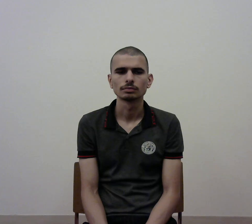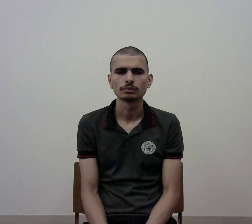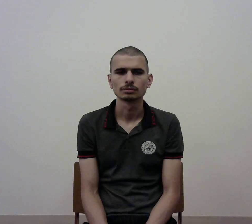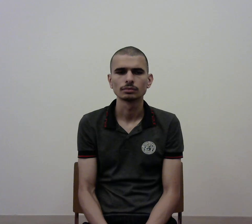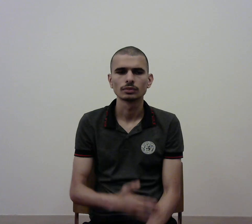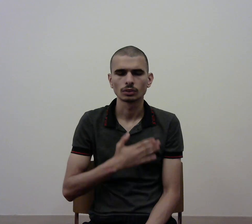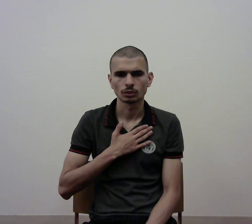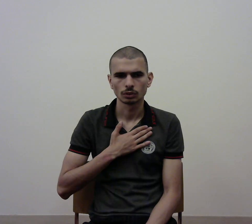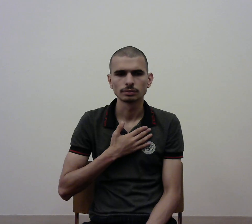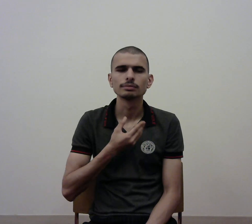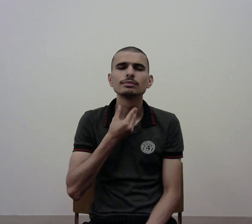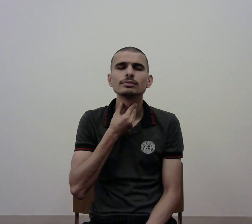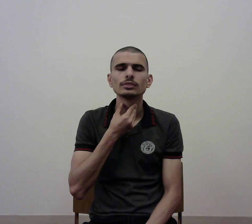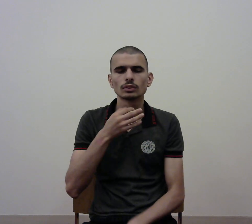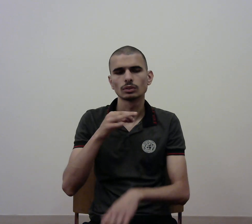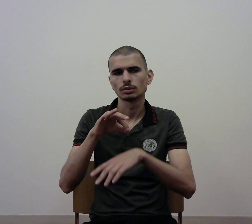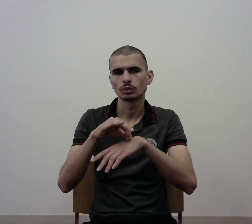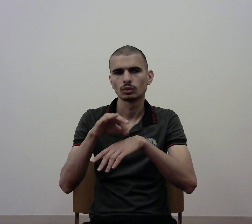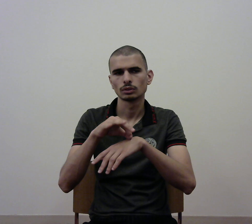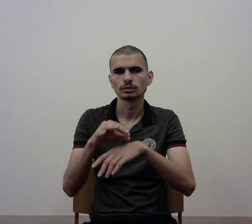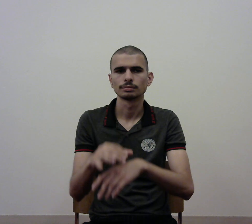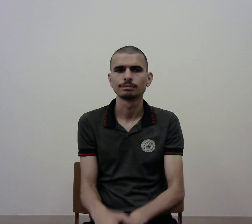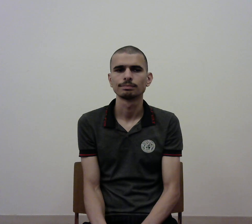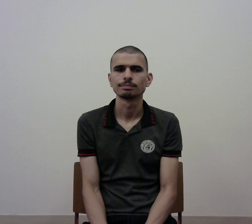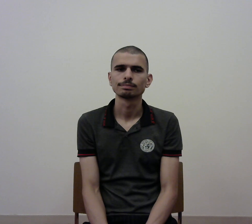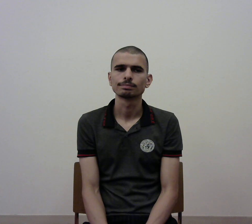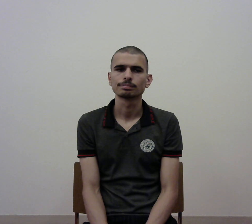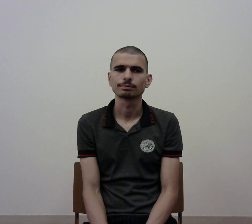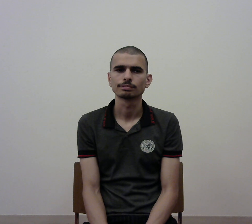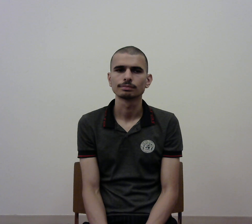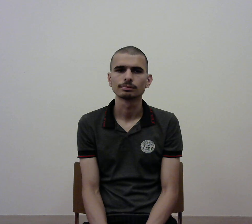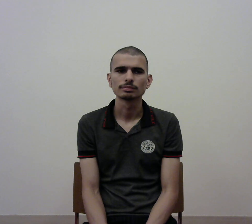Mənim boğazım ağrıyır